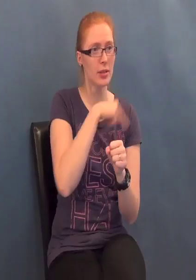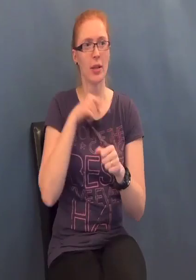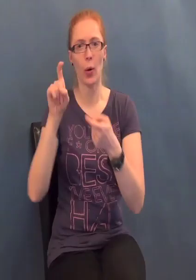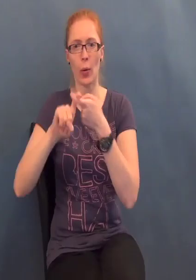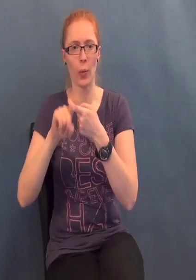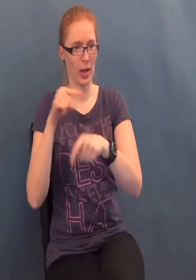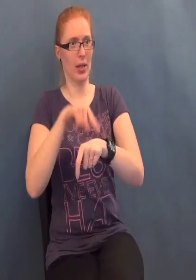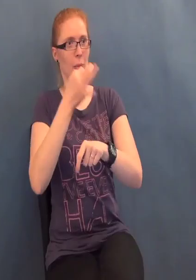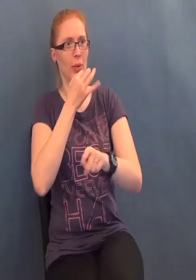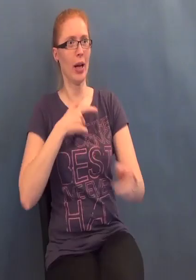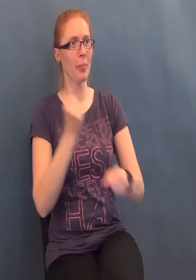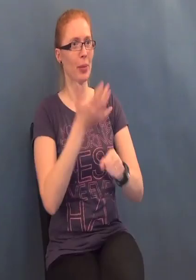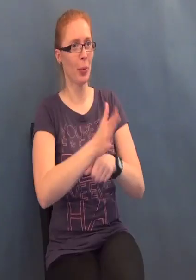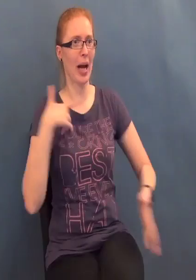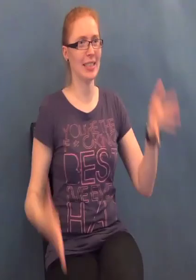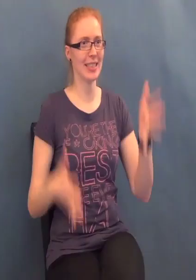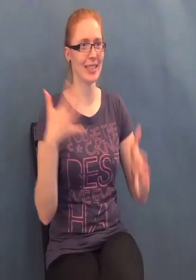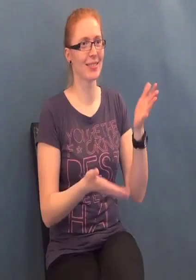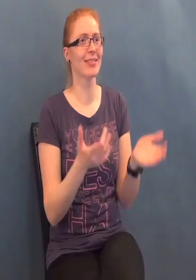A idzie do kochanki. Potem spóźniony biegnie do pracy.